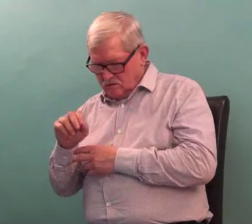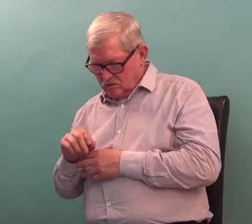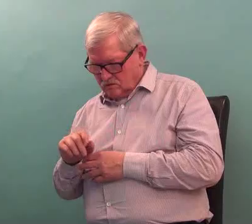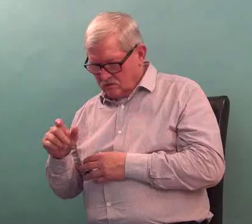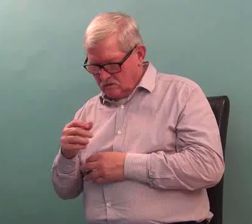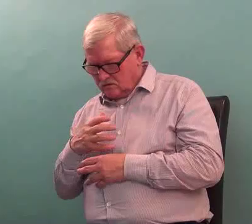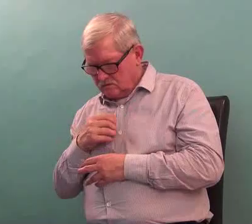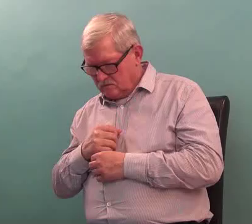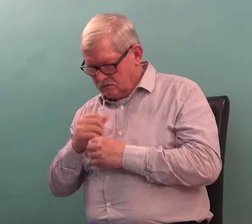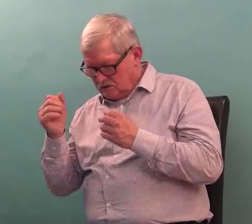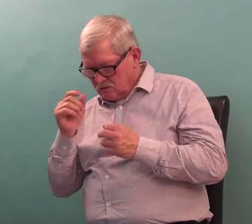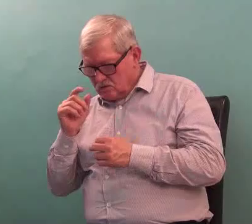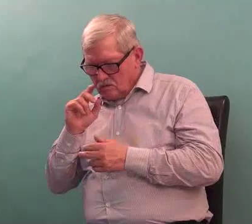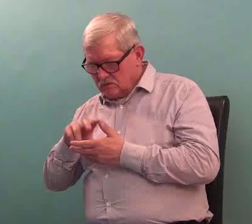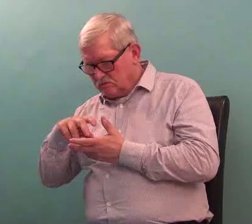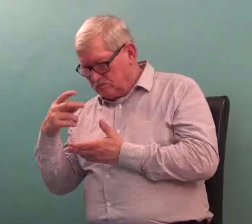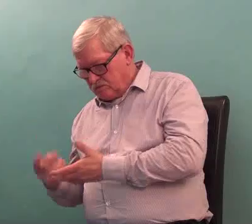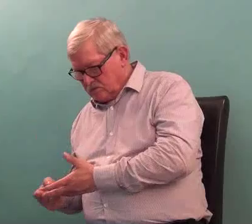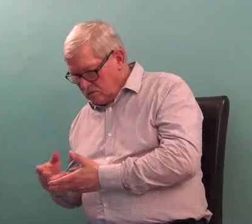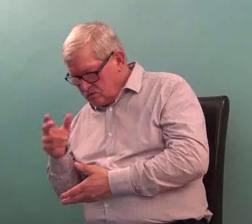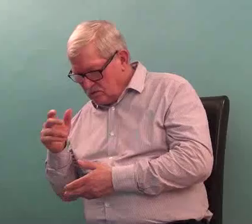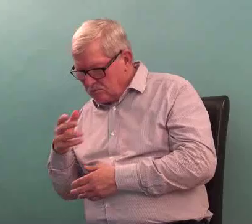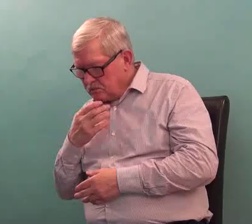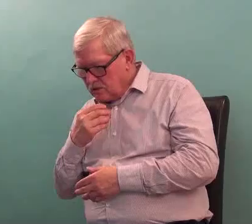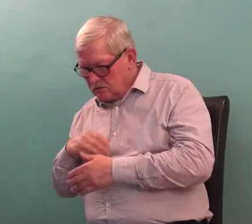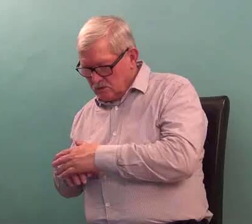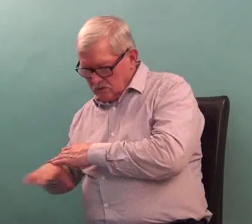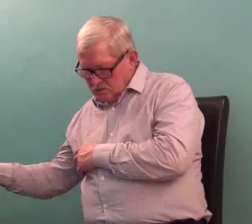Chłopiec się przestraszył, spadł z drzewa, a pies uciekł.